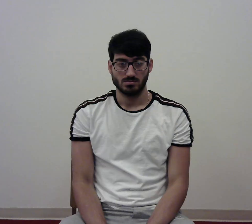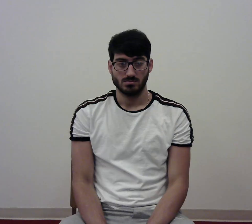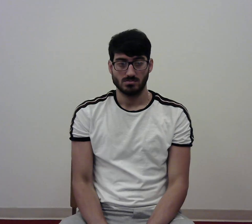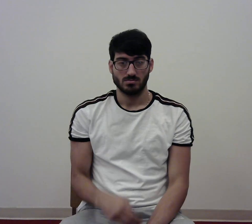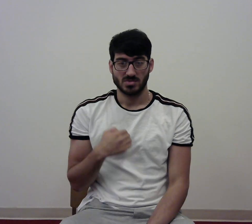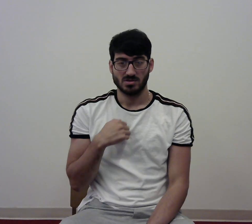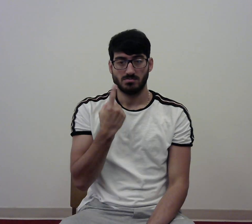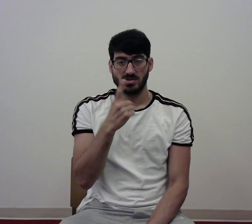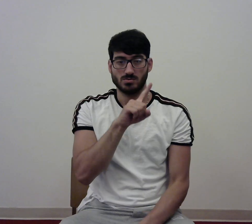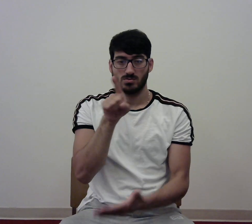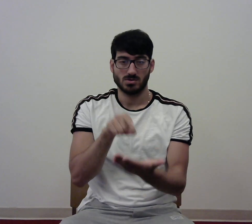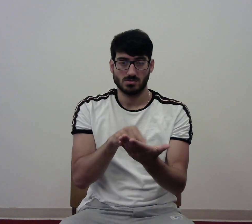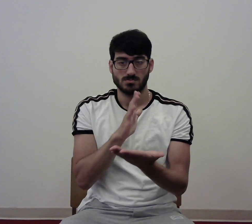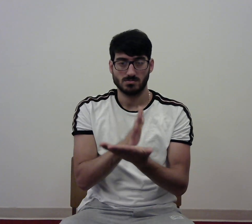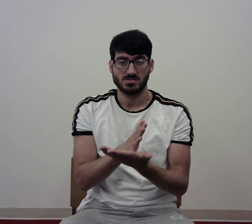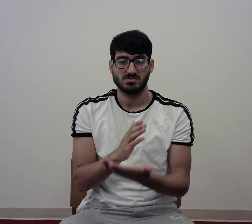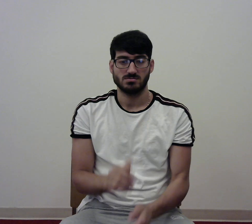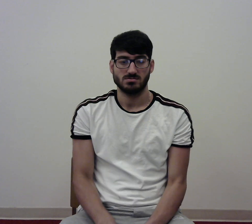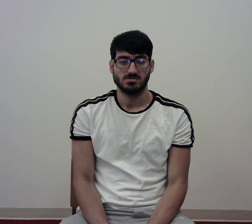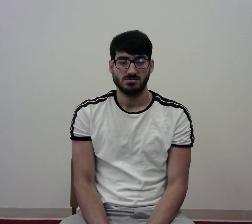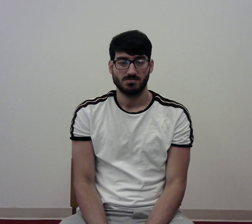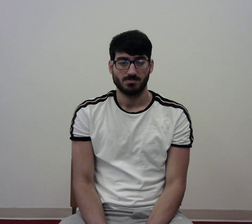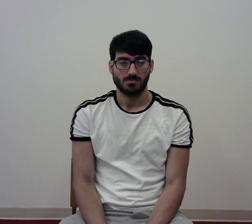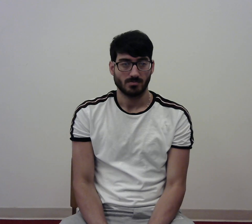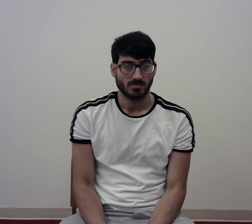Mənim bir sualım var